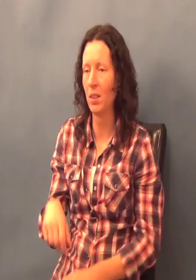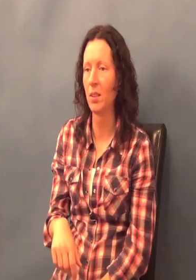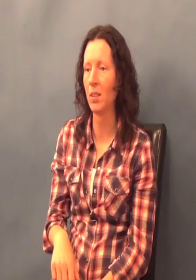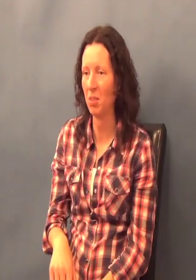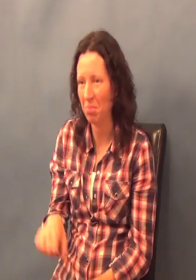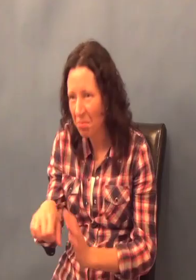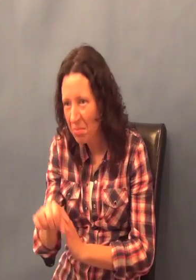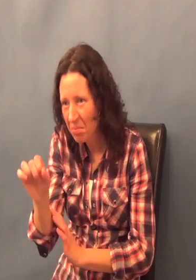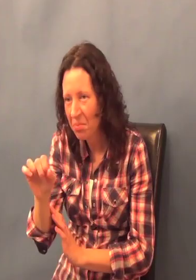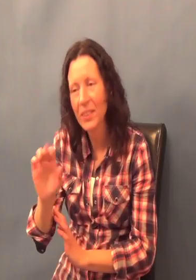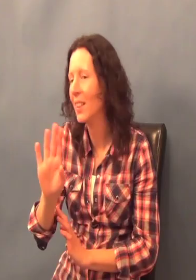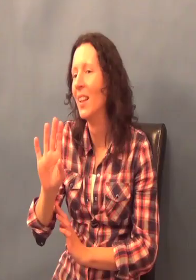Głowa się podnosi. Nie!